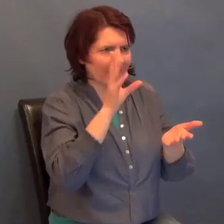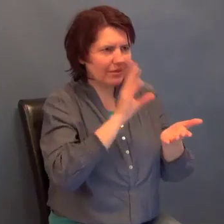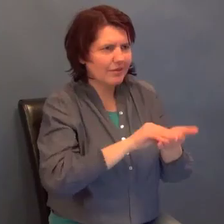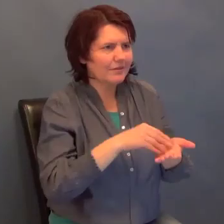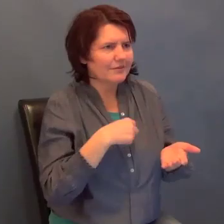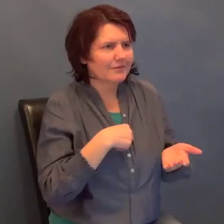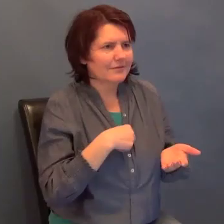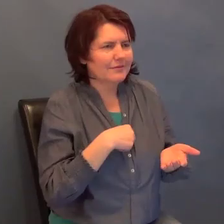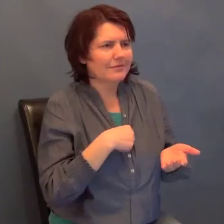Powtórzyć drugi raz?